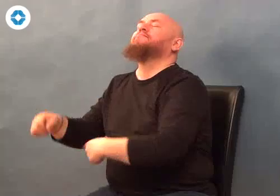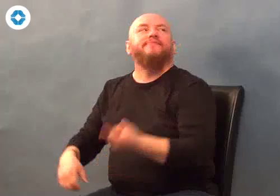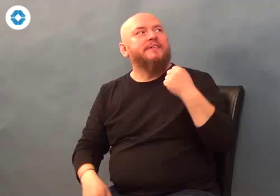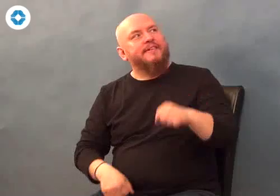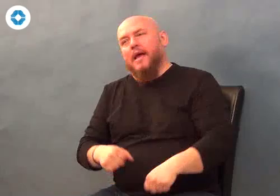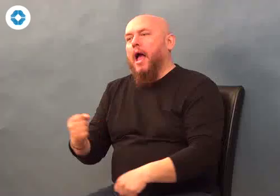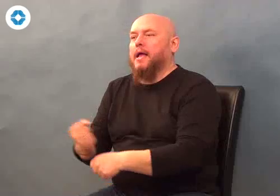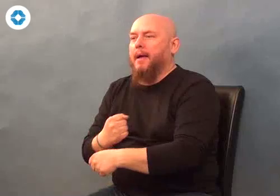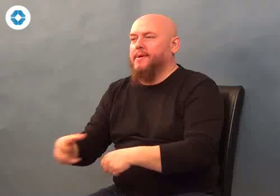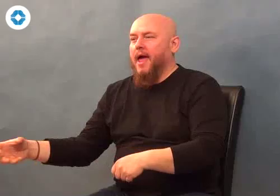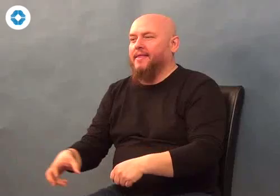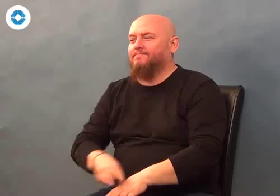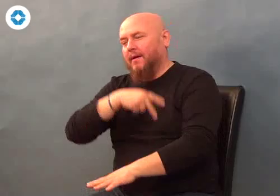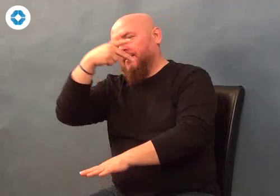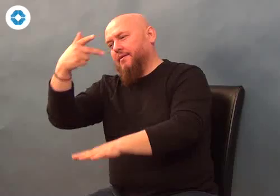I przewraca się z powodu kamienia leżącego na ziemi.